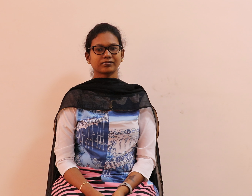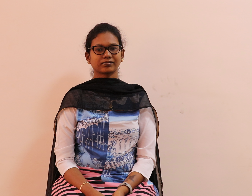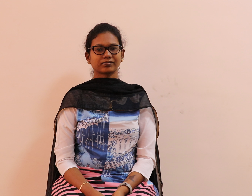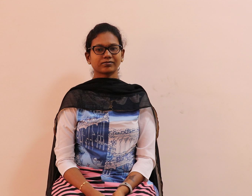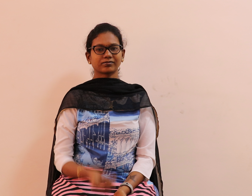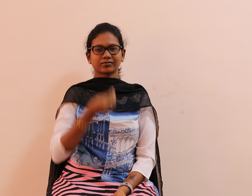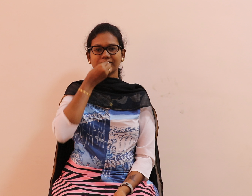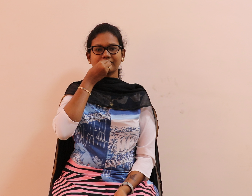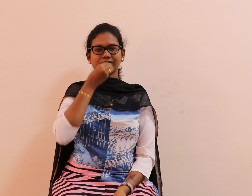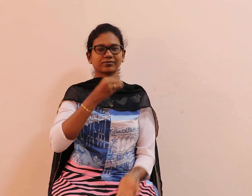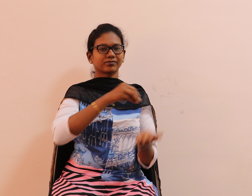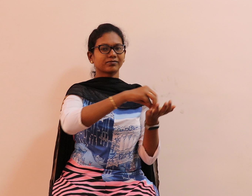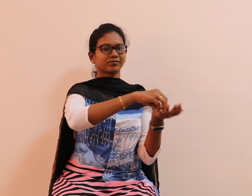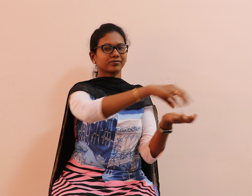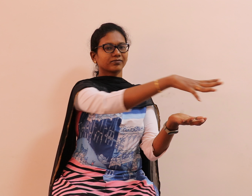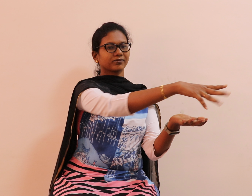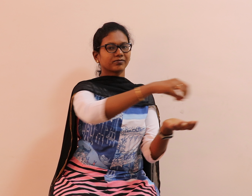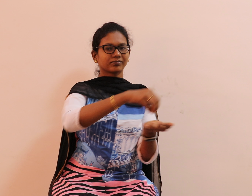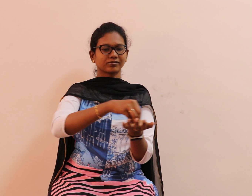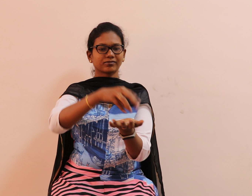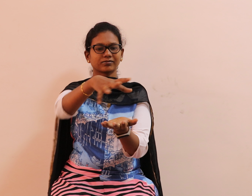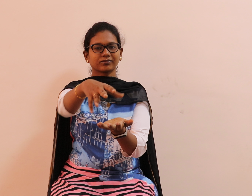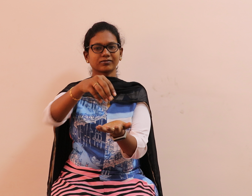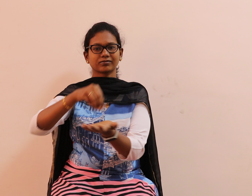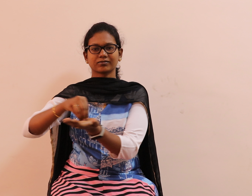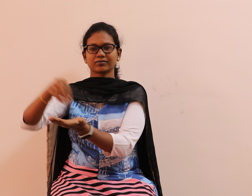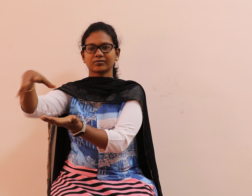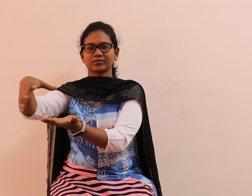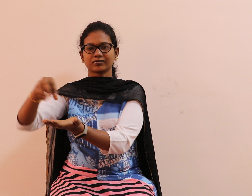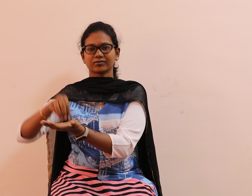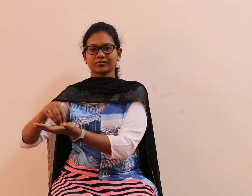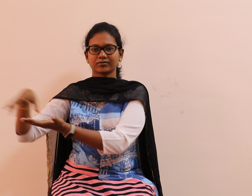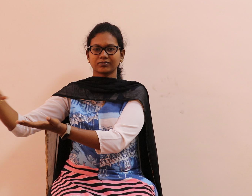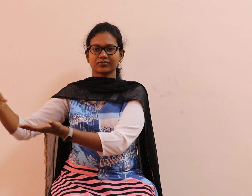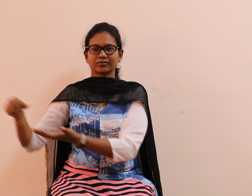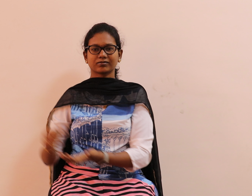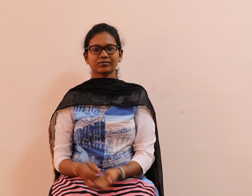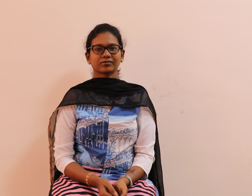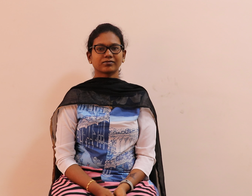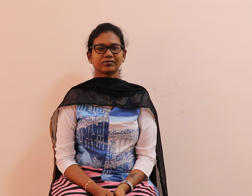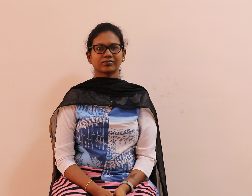serve the food